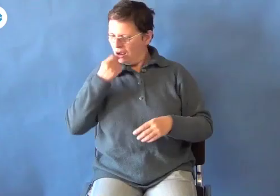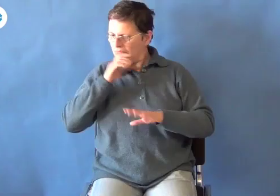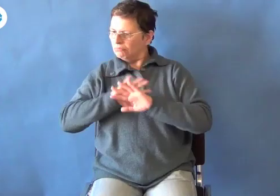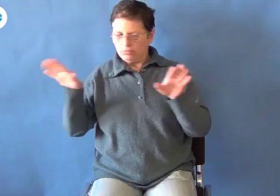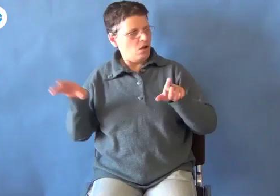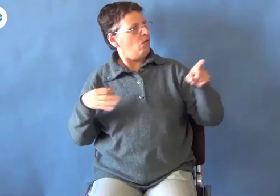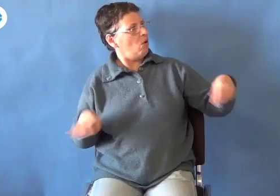Jeść nie wolno.